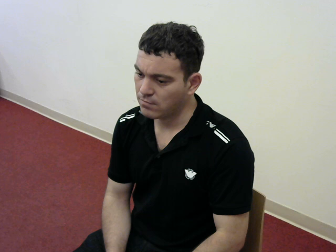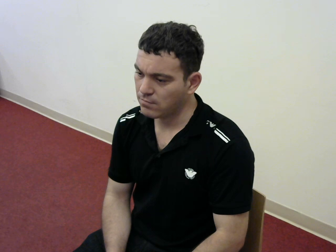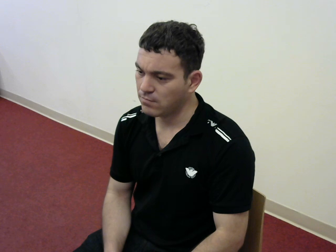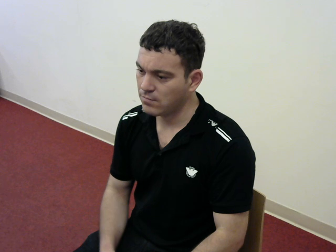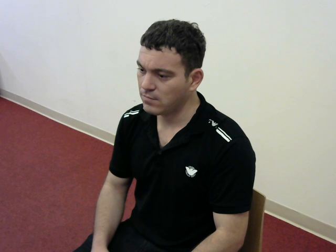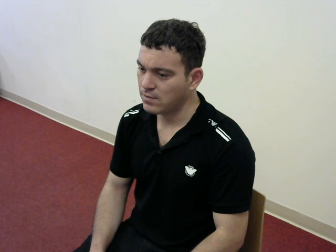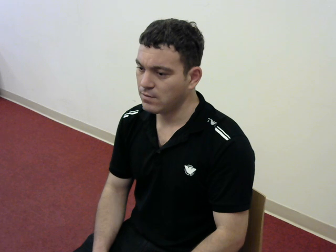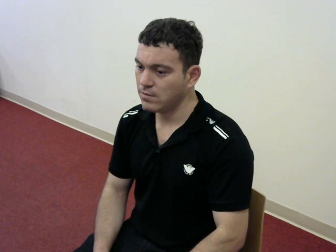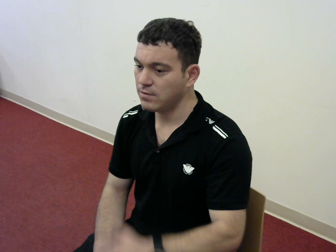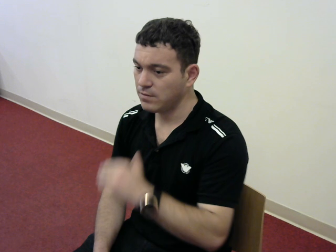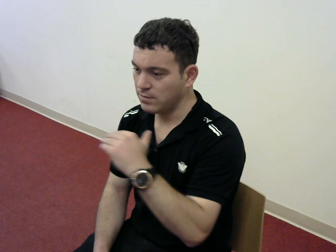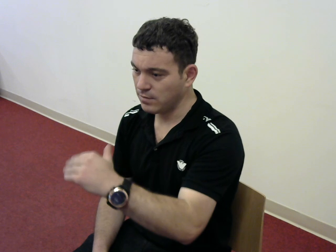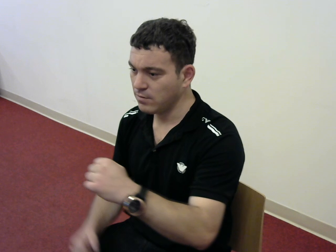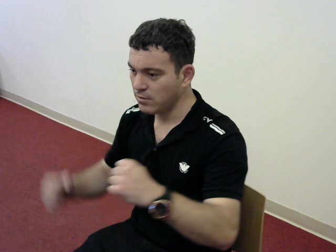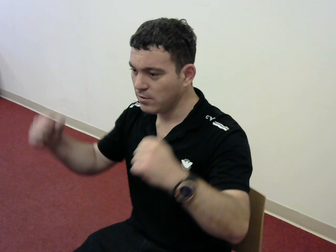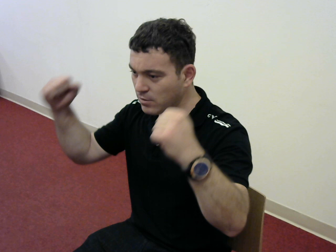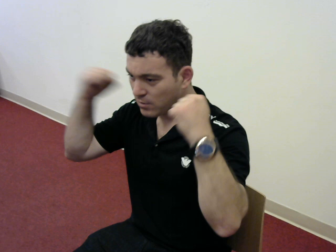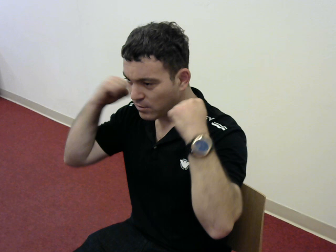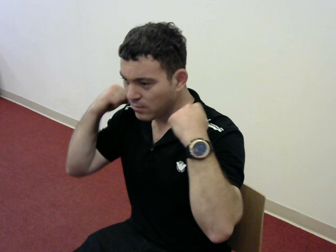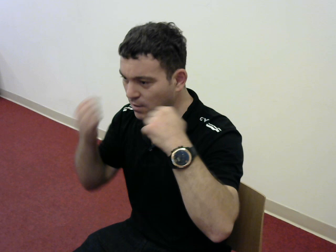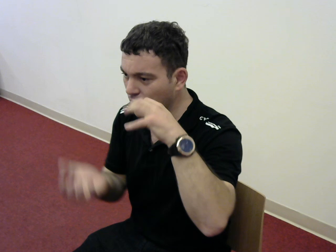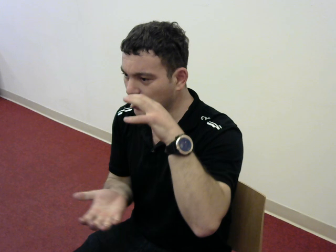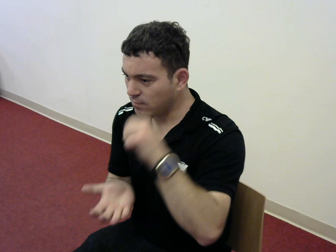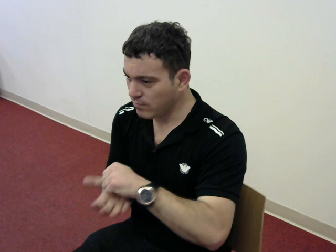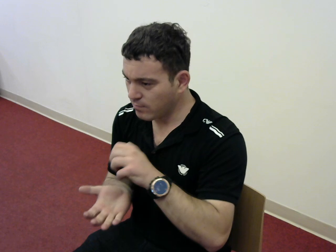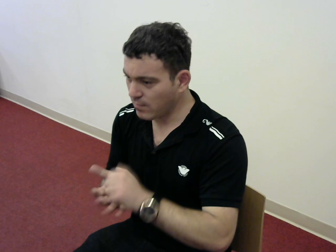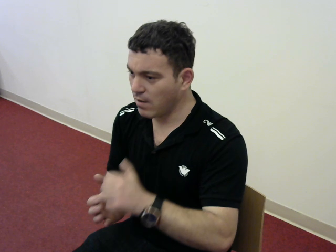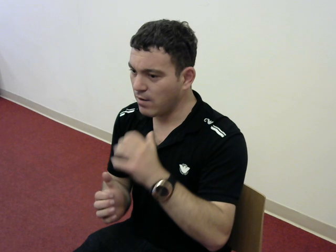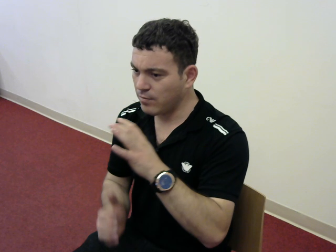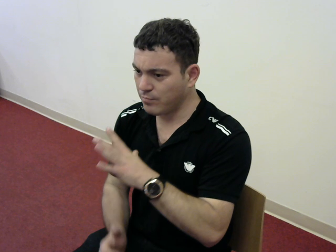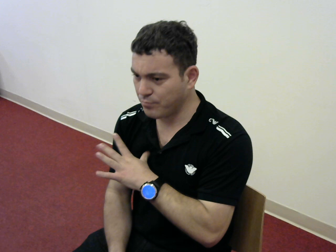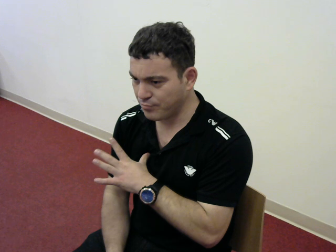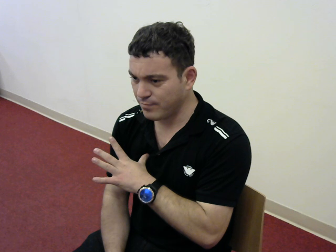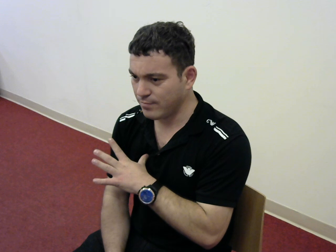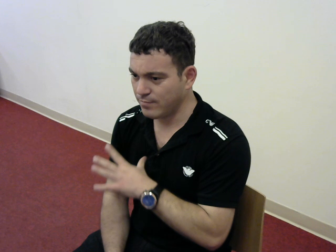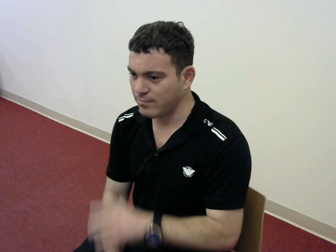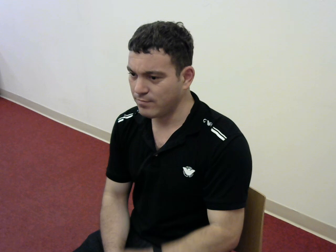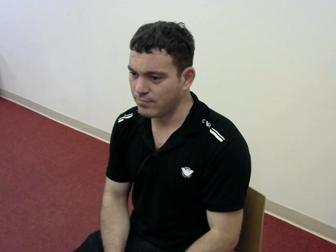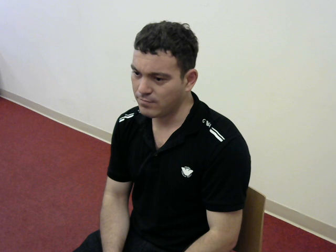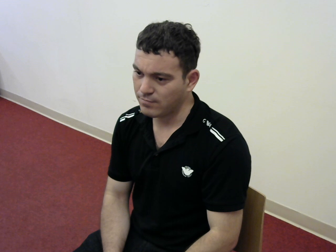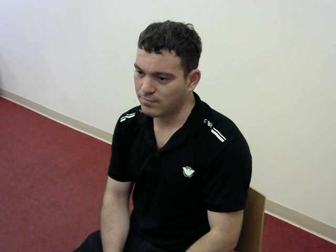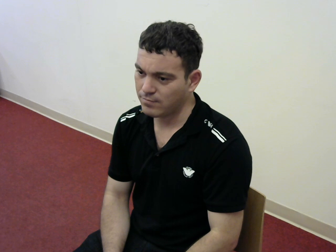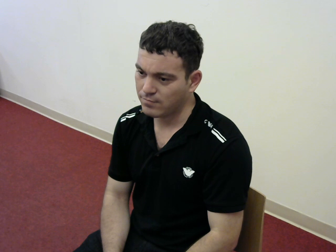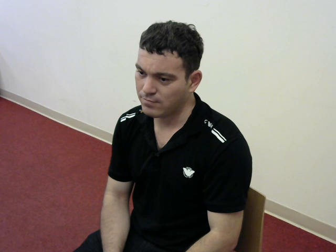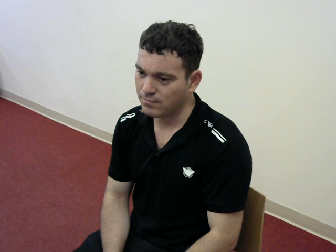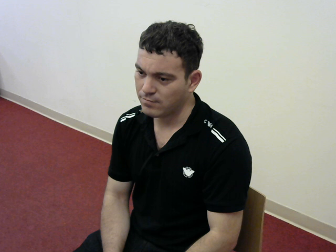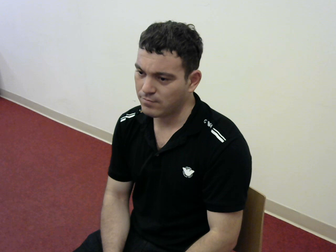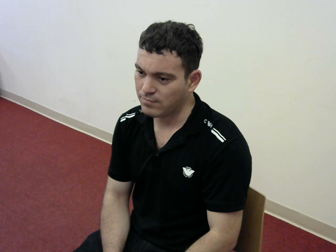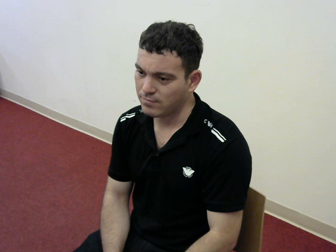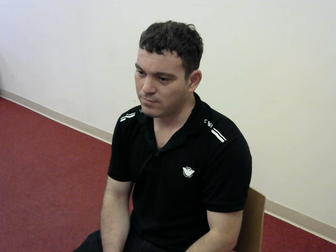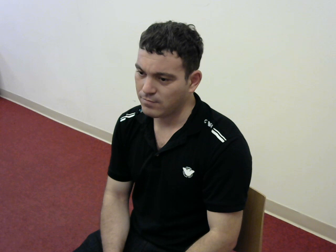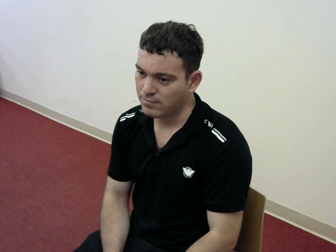Siz idmanla məşğul olursunuzmu?